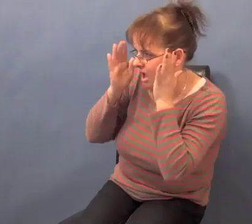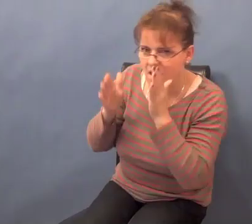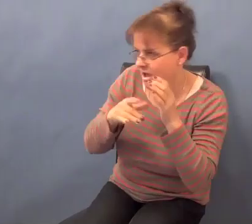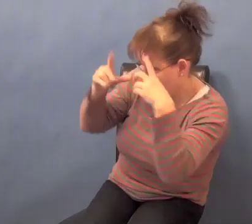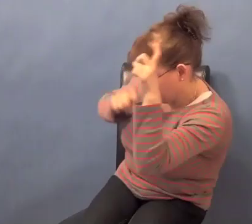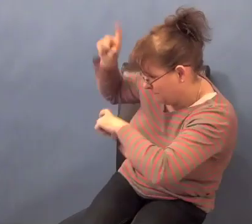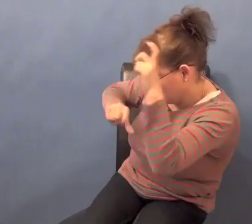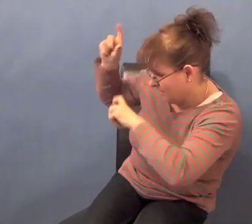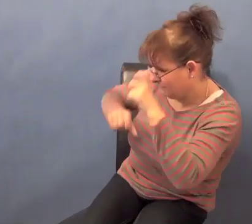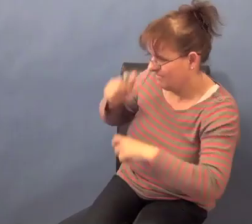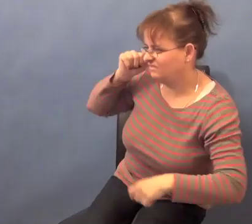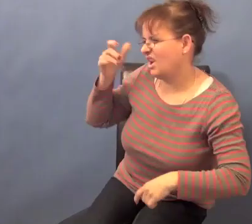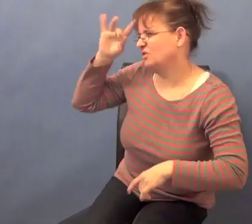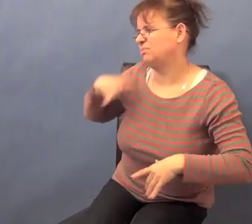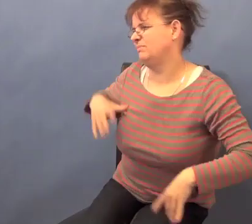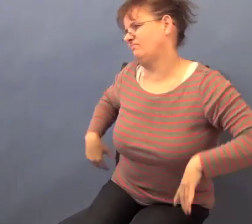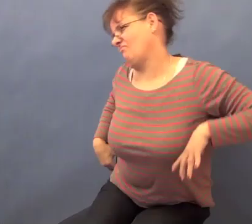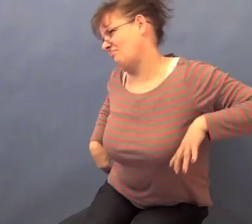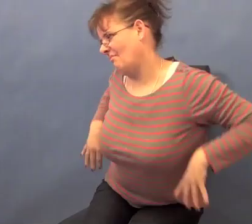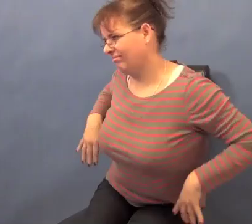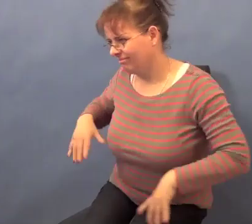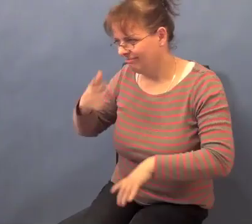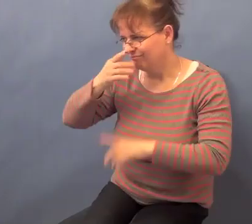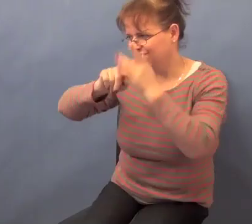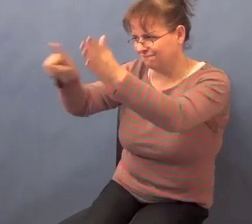Zaskoczeni zaczęli robić zdjęcia, a ona nie zwracała na to uwagi i ochoczo pozowała do zdjęć.